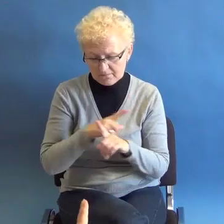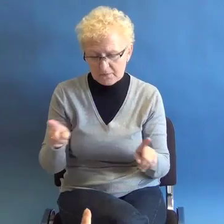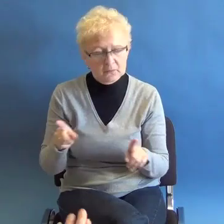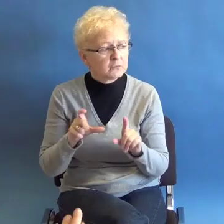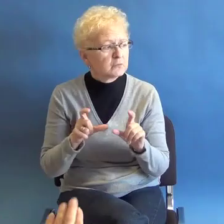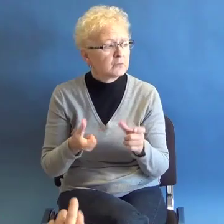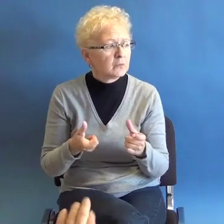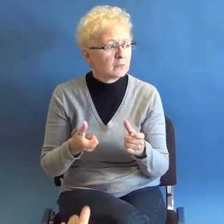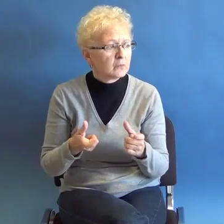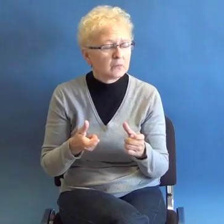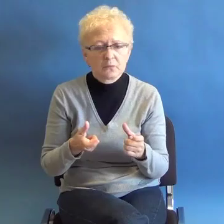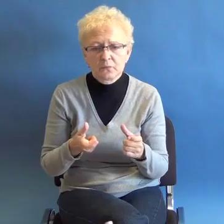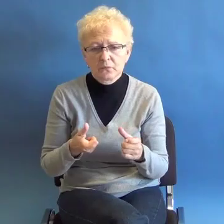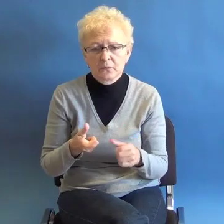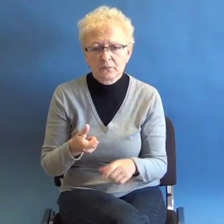Coś...